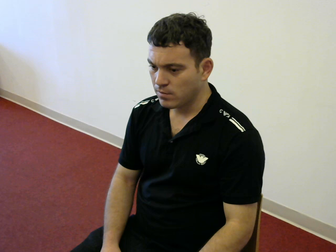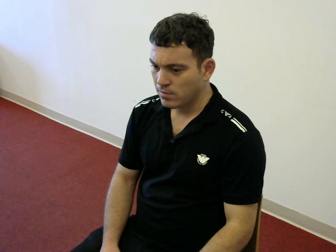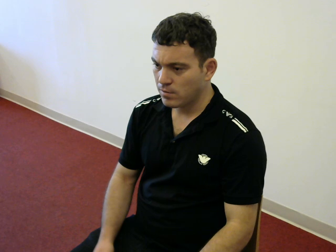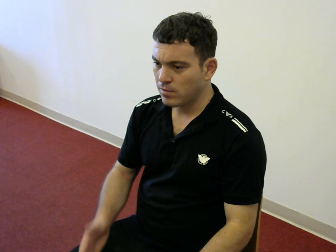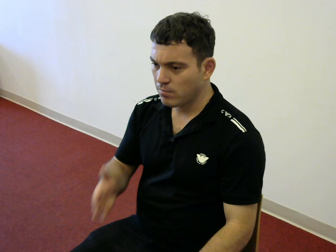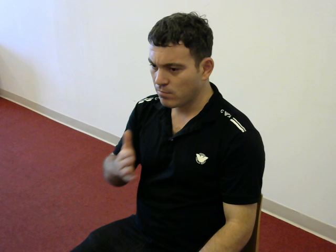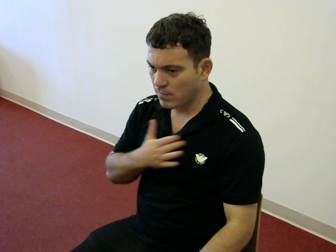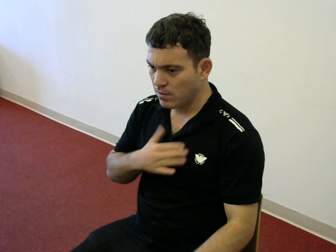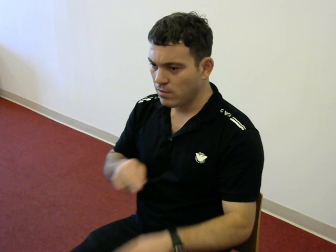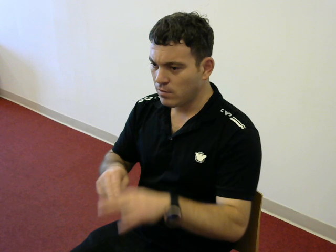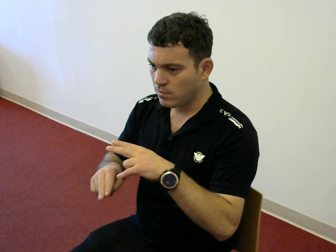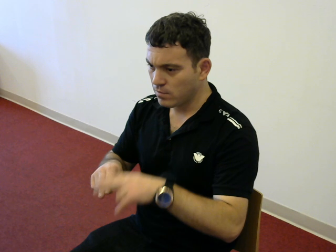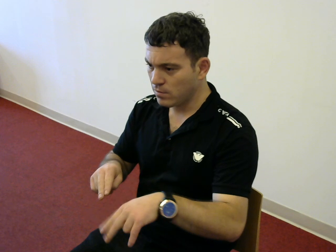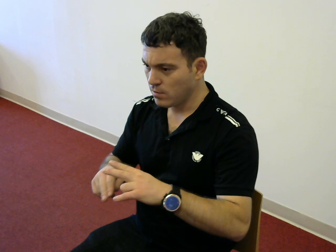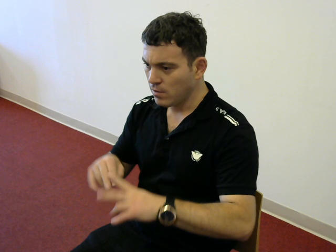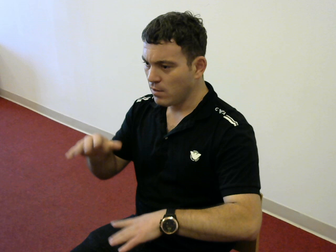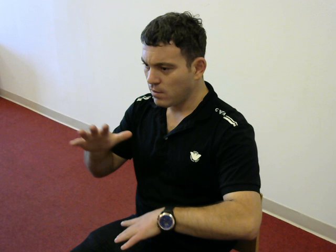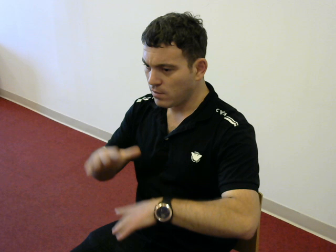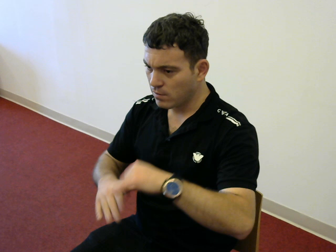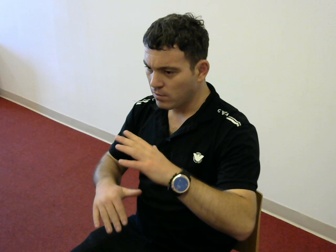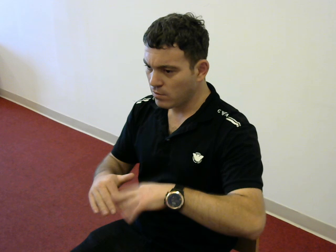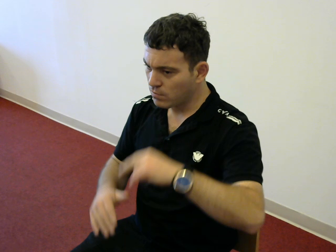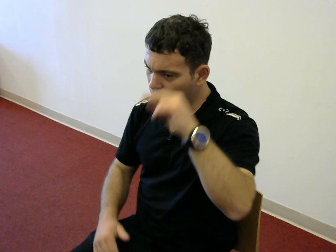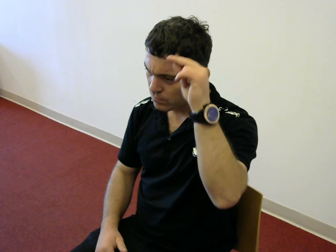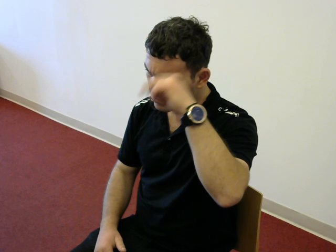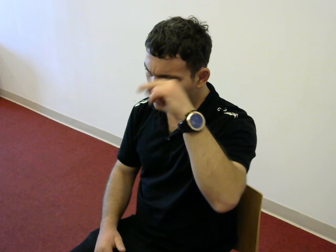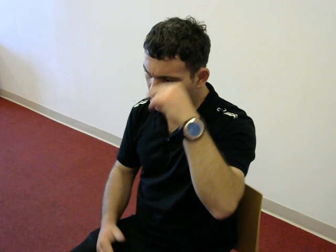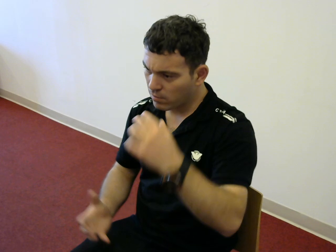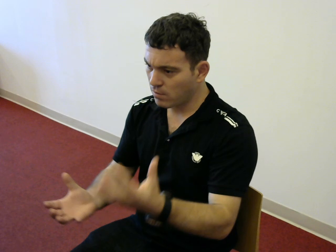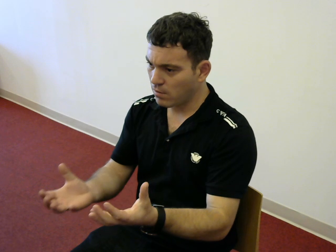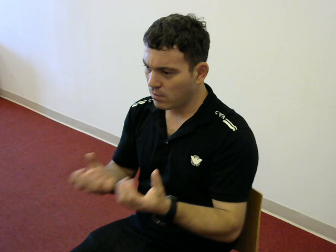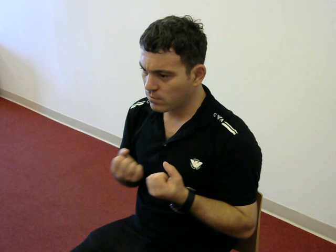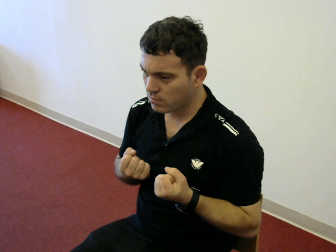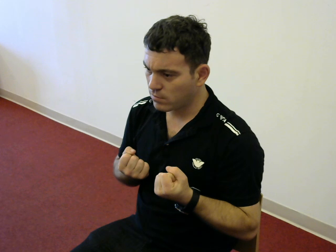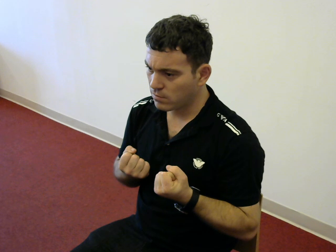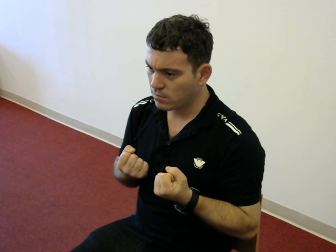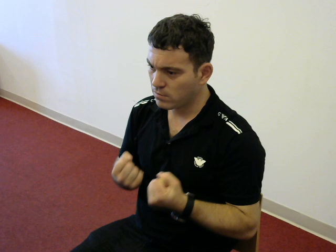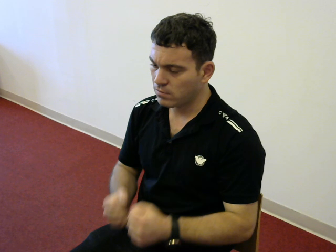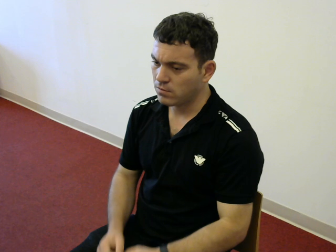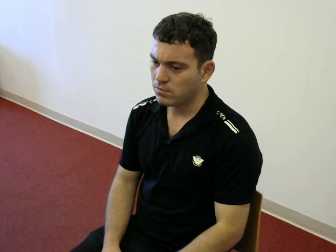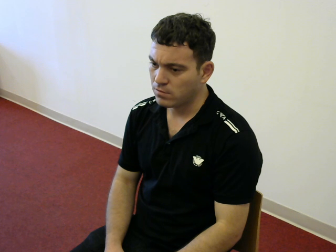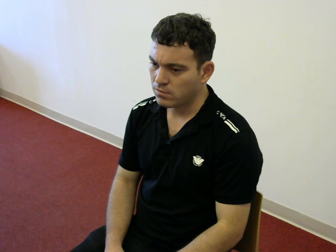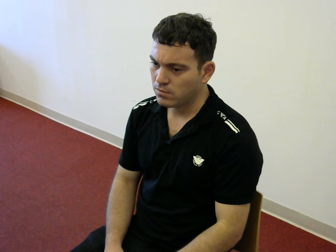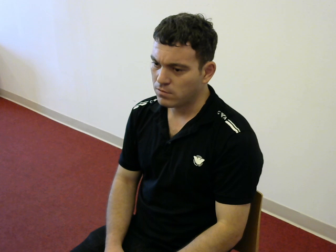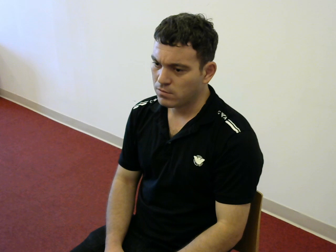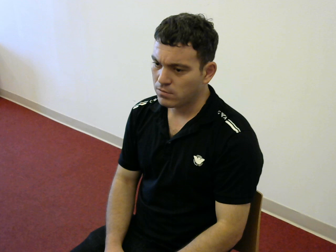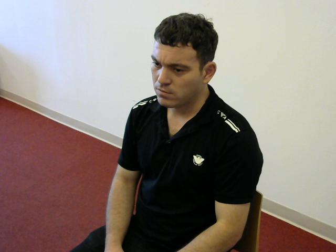Mən dülgər peşəsinin təhsilini almışam